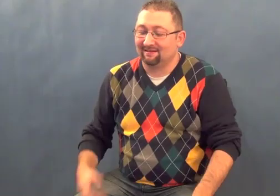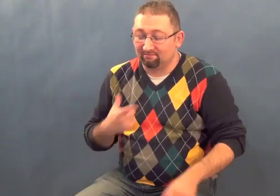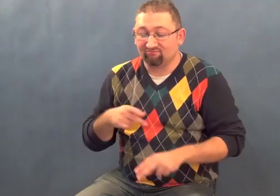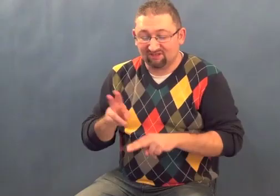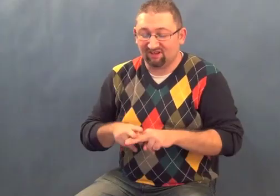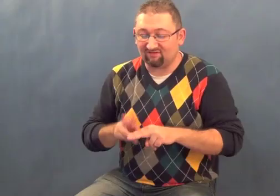Serwis.